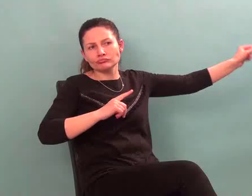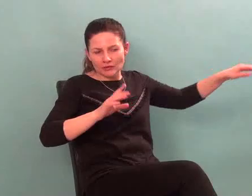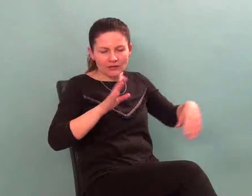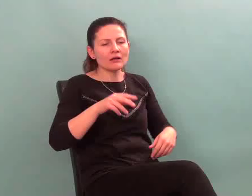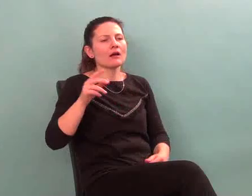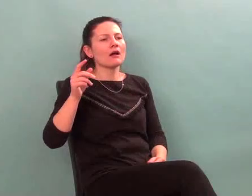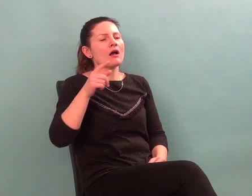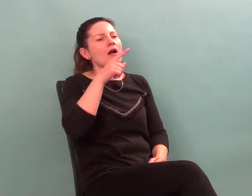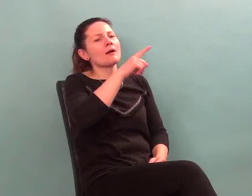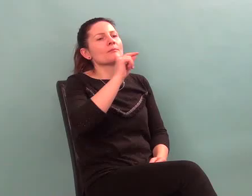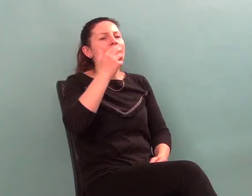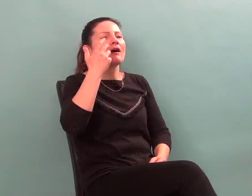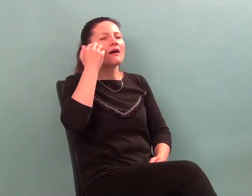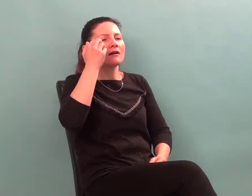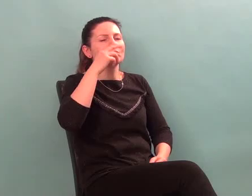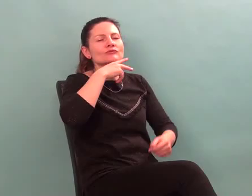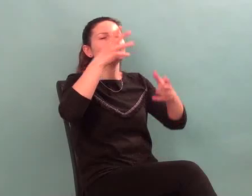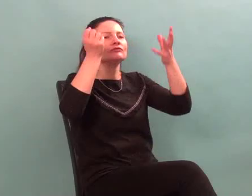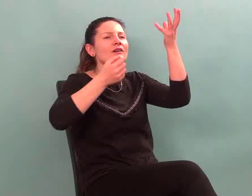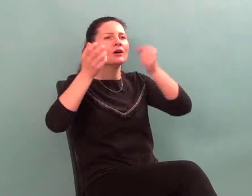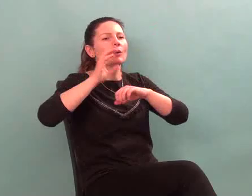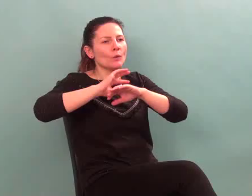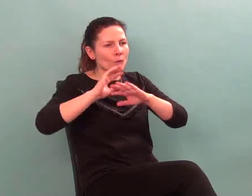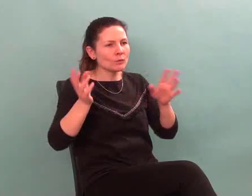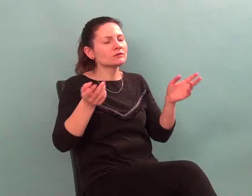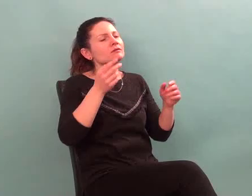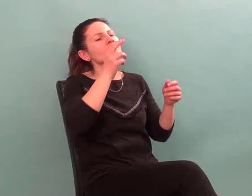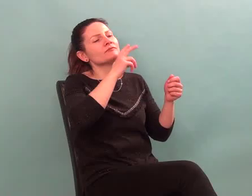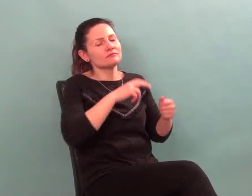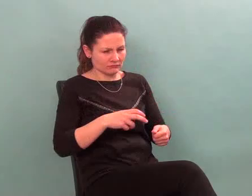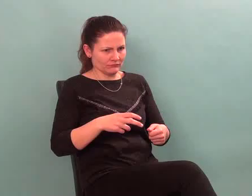A ten pan, który zrywał gruszki, kończy i schodzi na dół, ale jest zdziwiony.